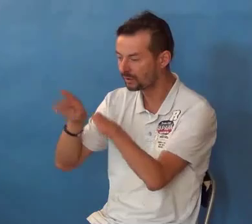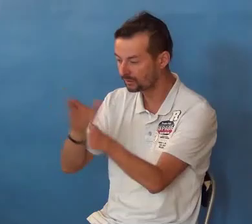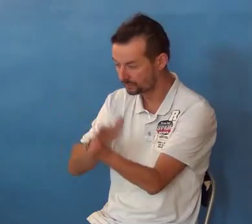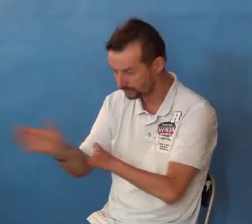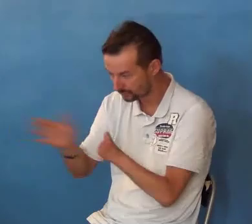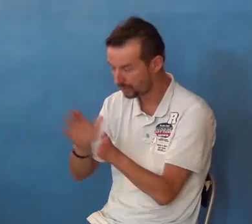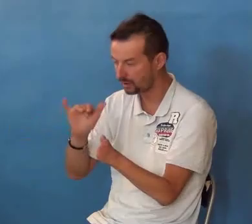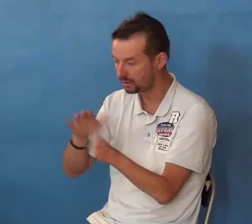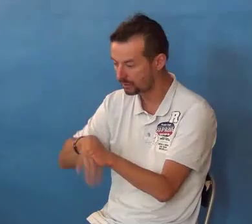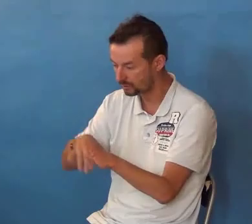Łyżwy i deskorolka.